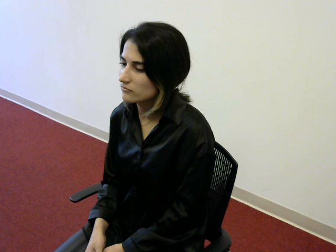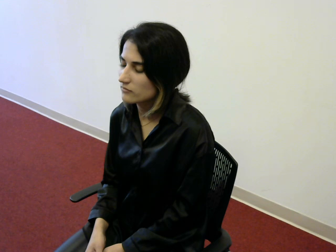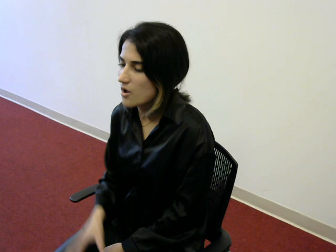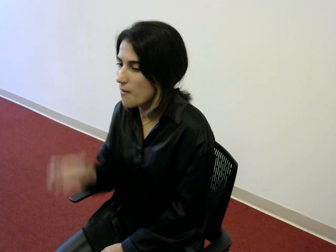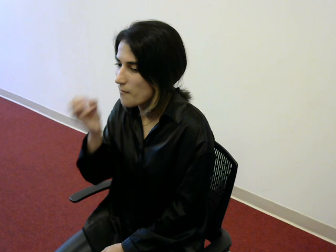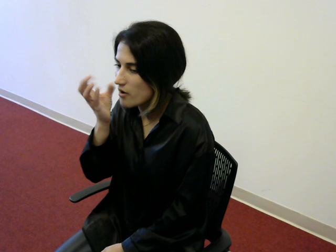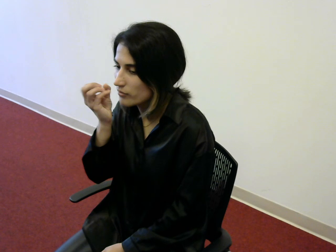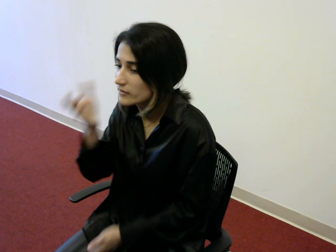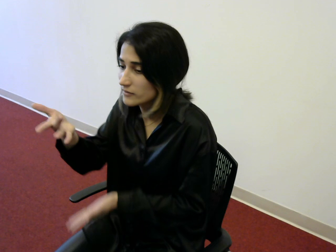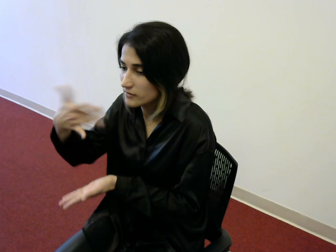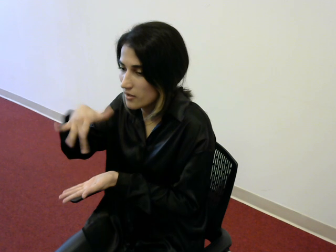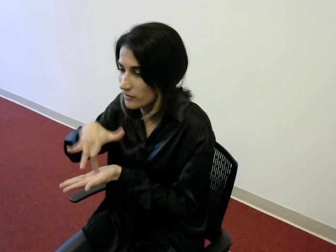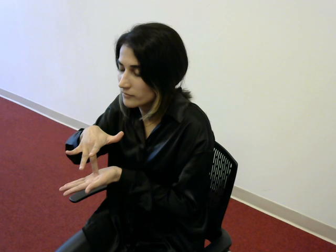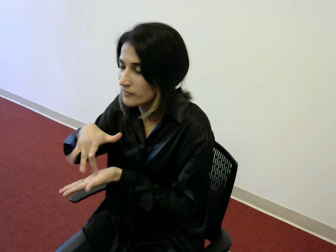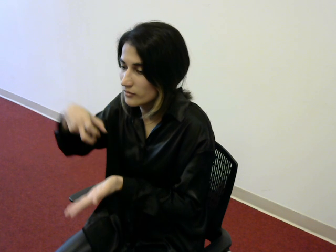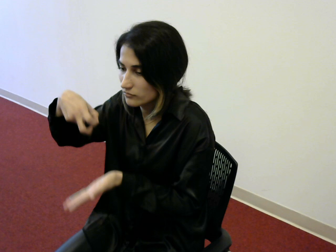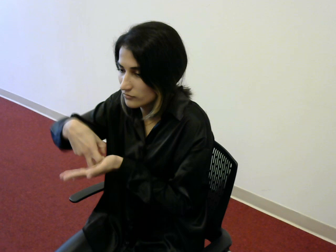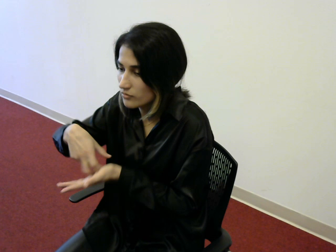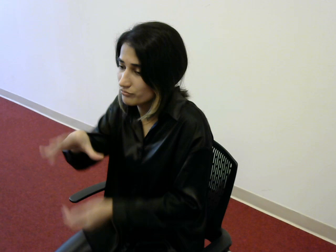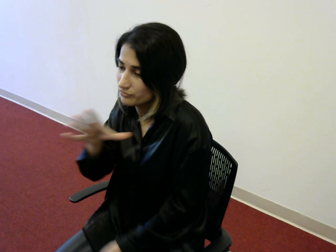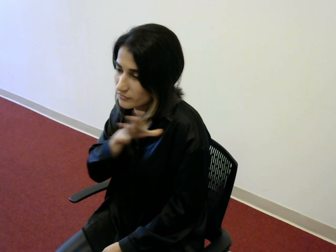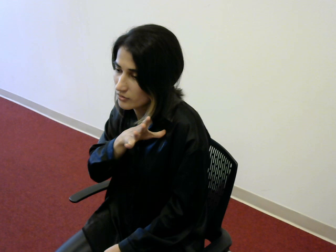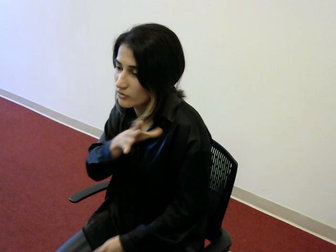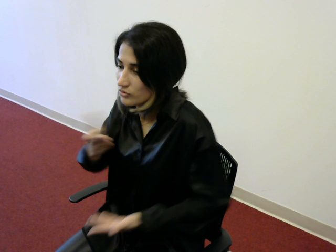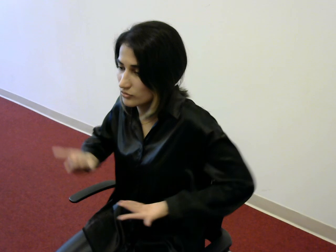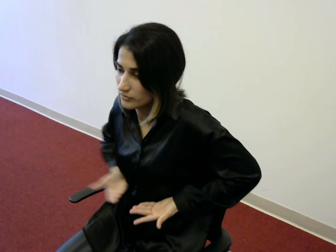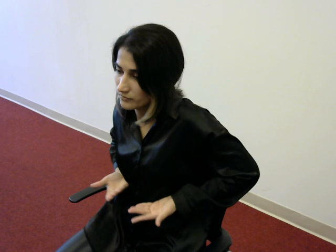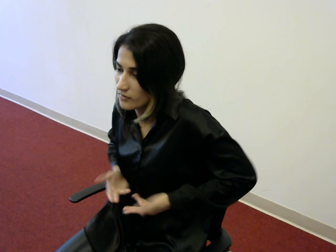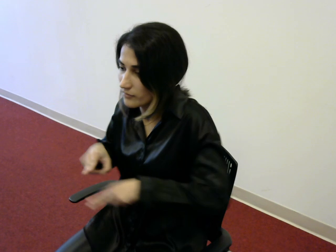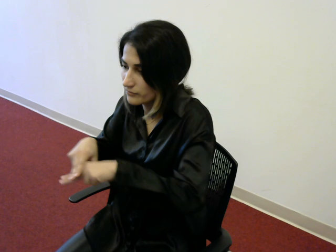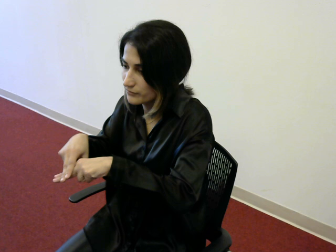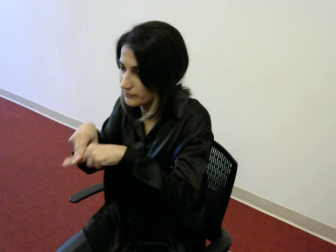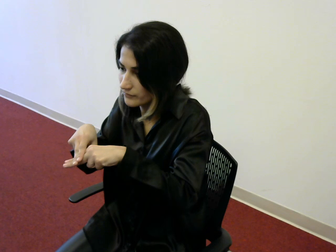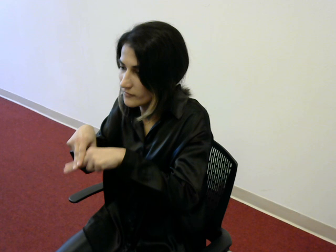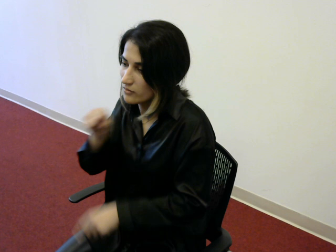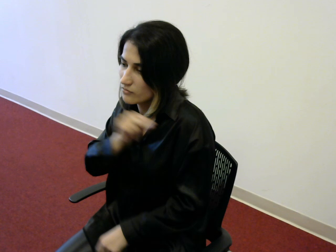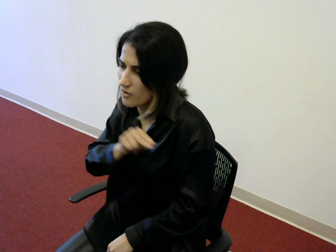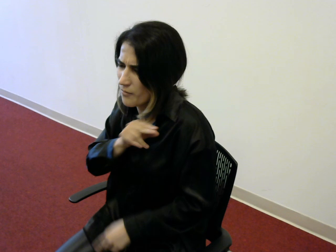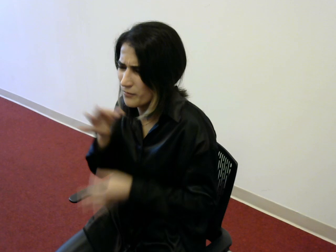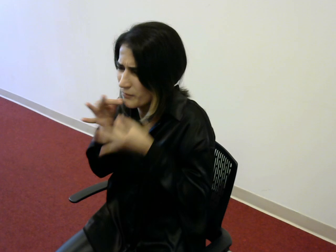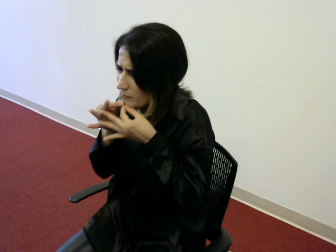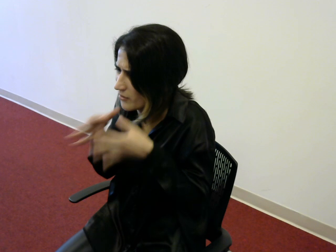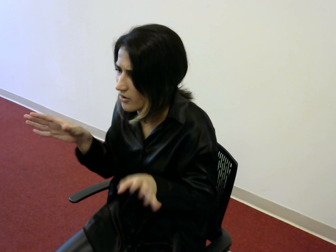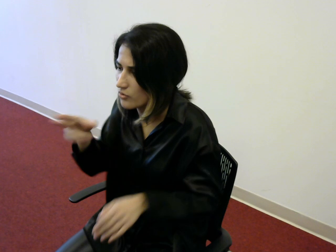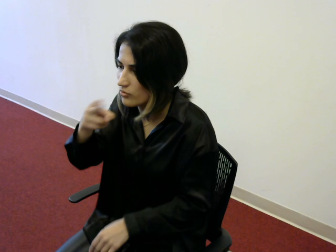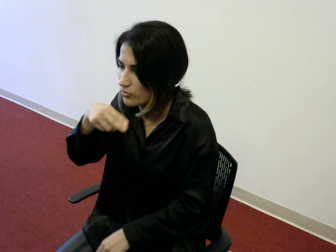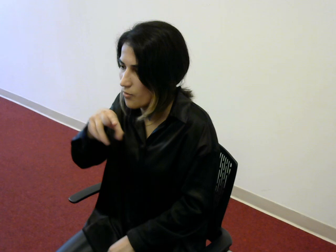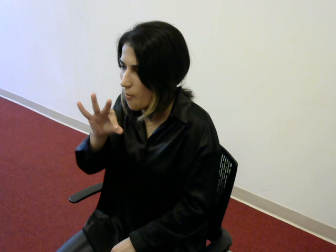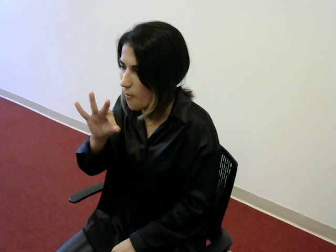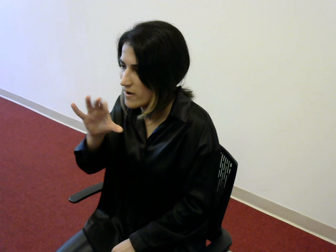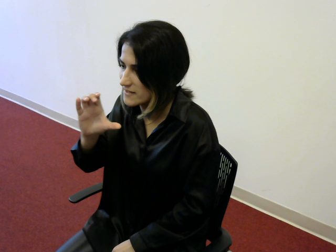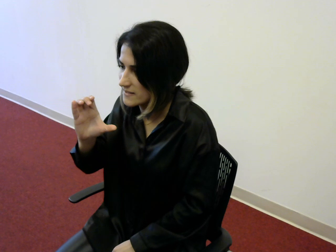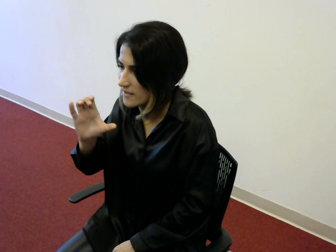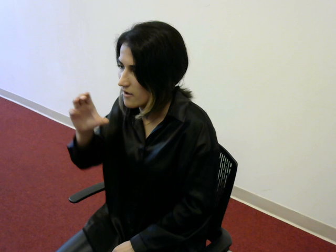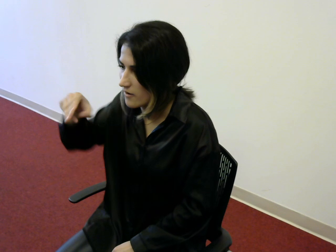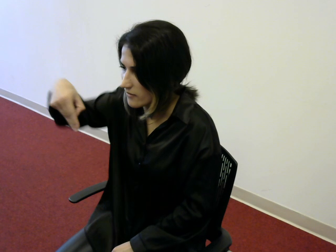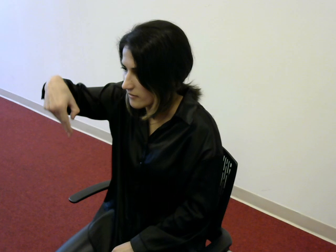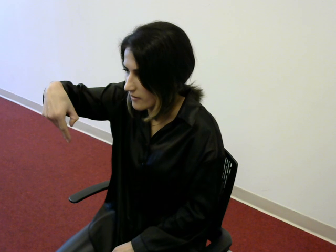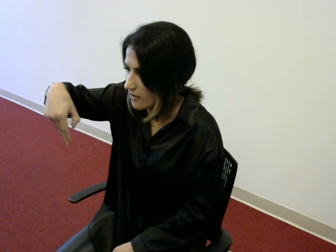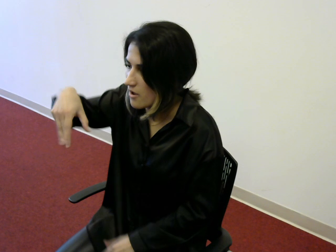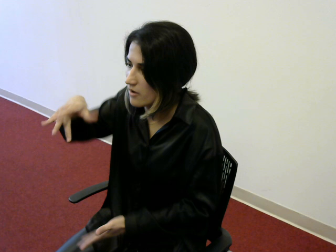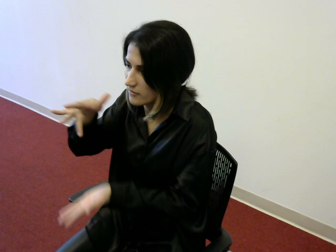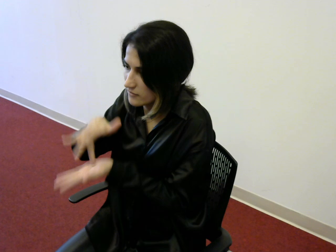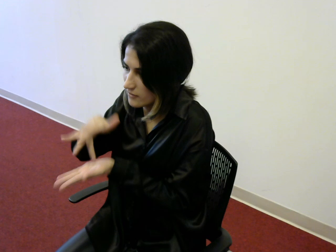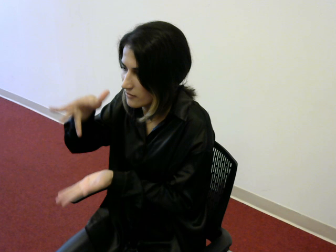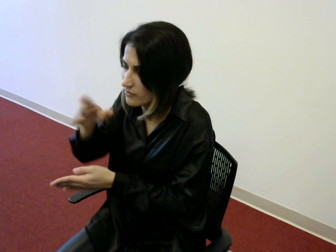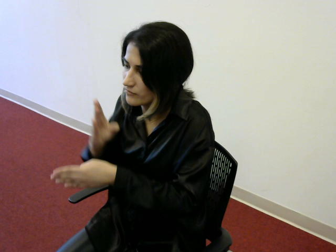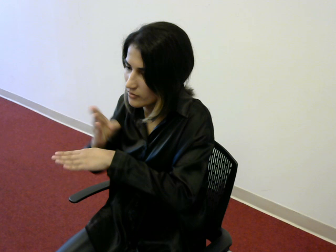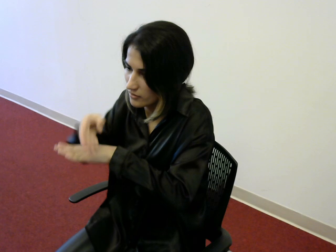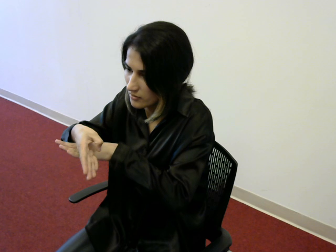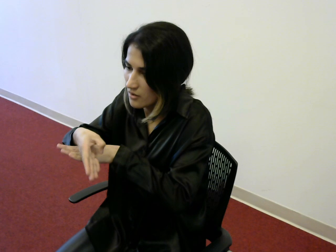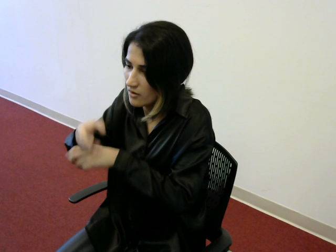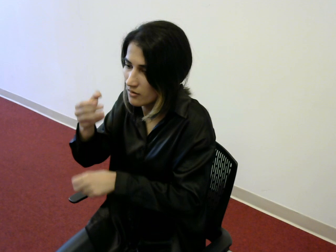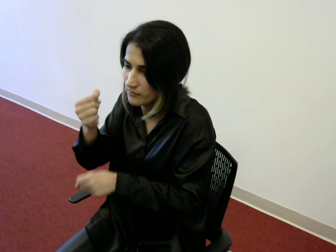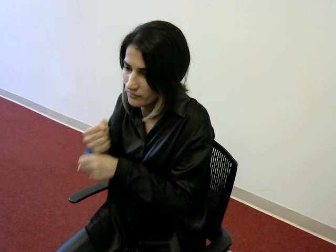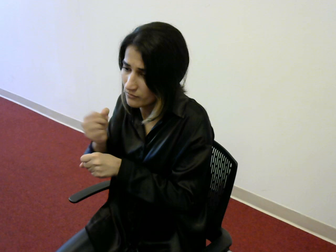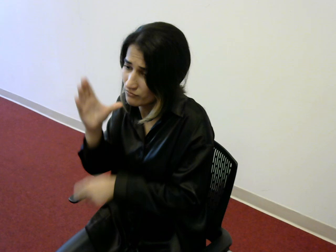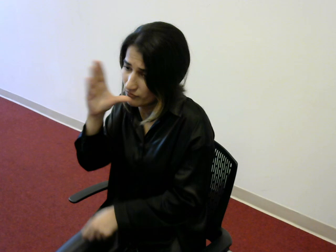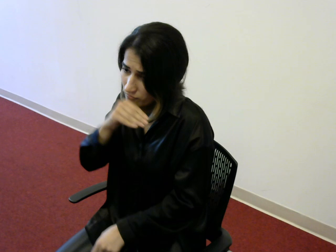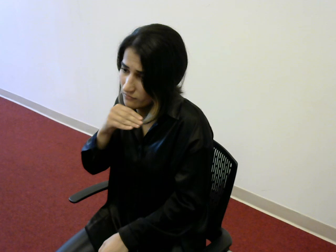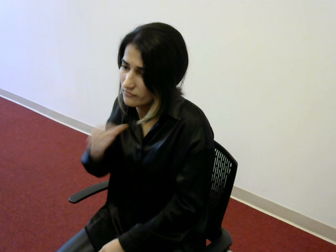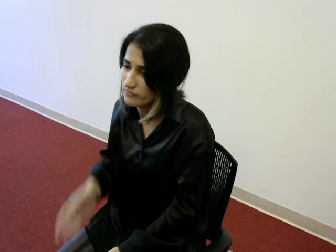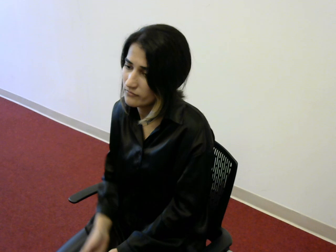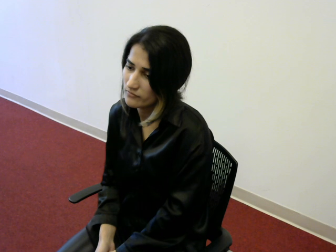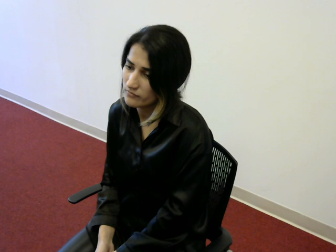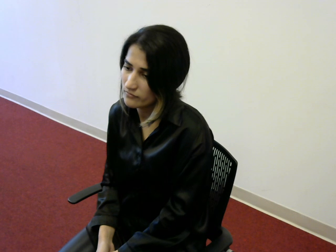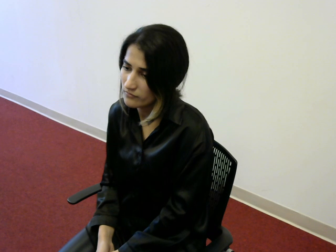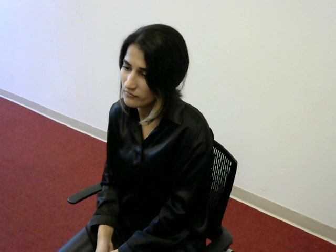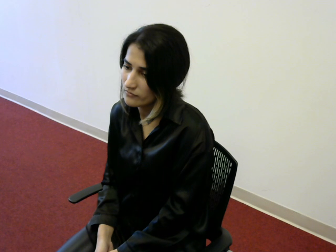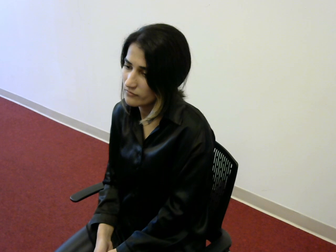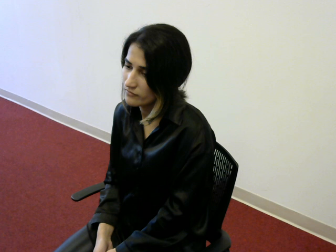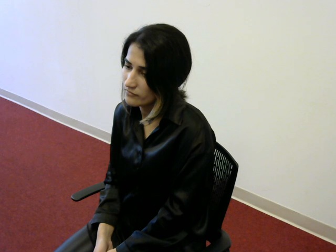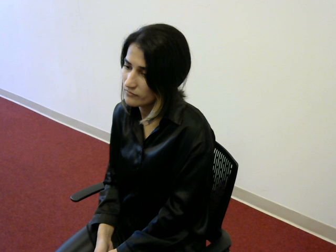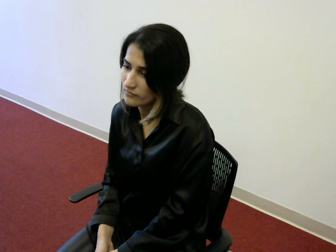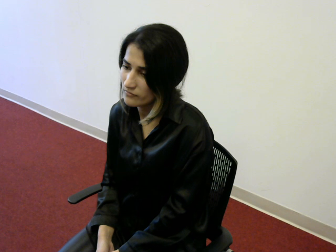Bakı şəhərində qeydiyyatda olan vətəndaşlar paytaxtda işləyən istənilən DOST mərkəzinə yaxınlaşa bilər